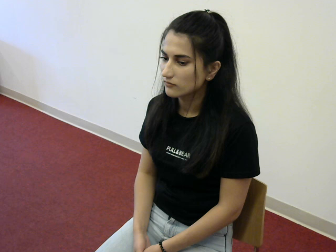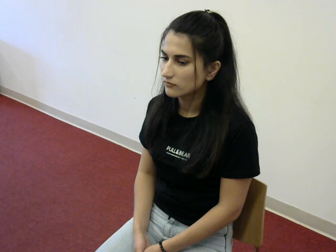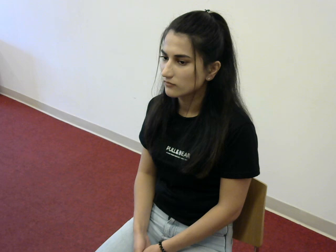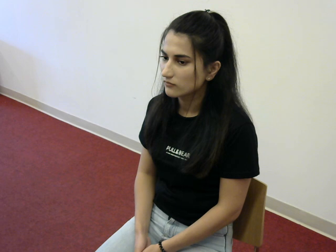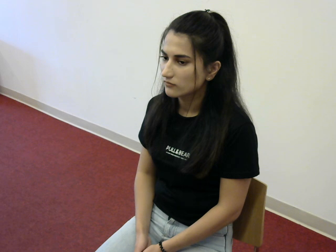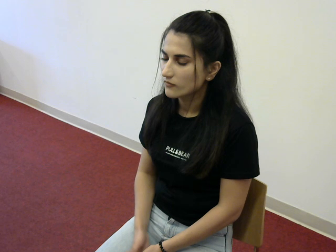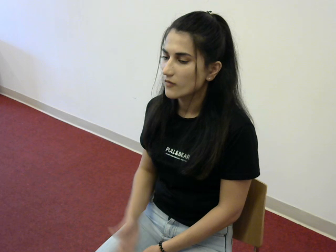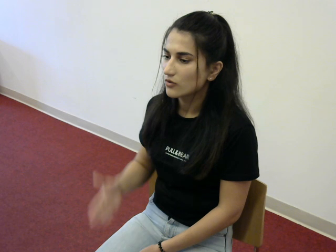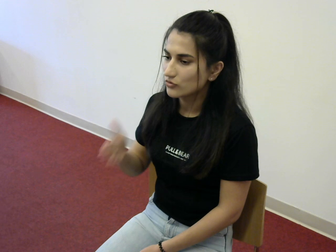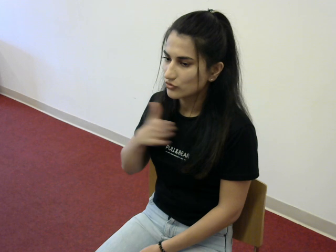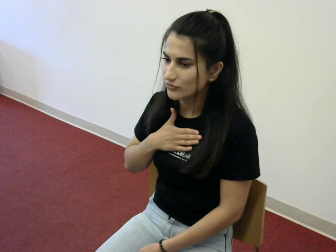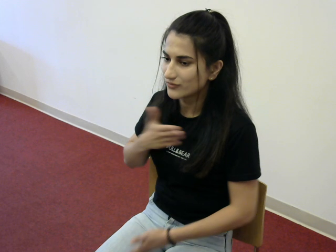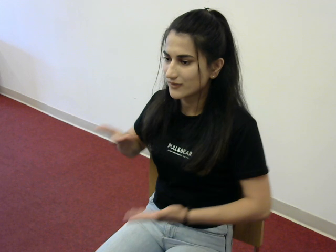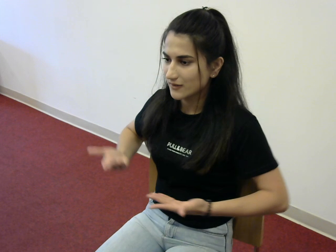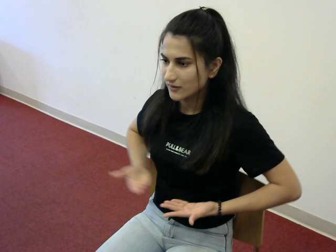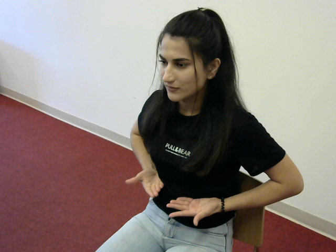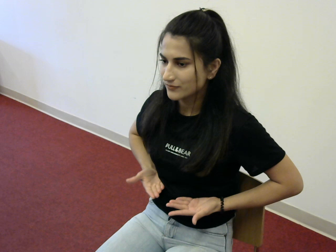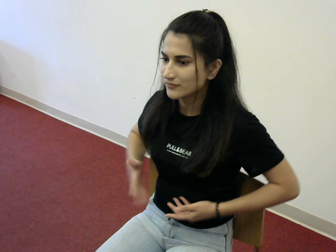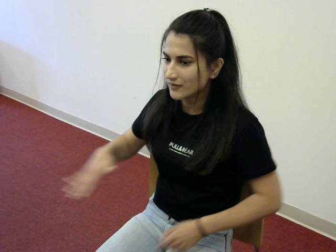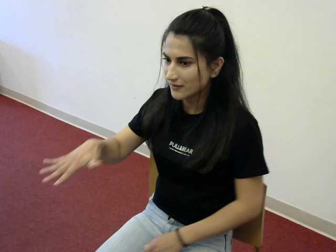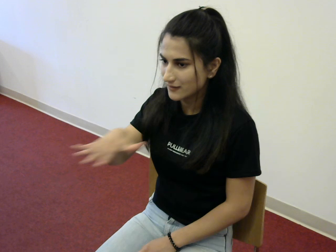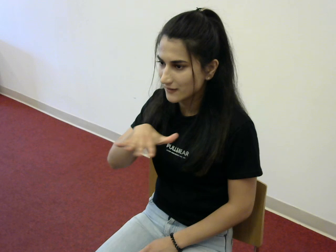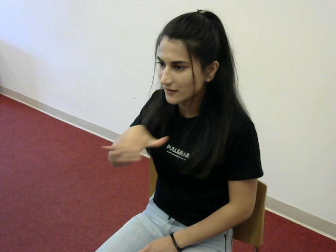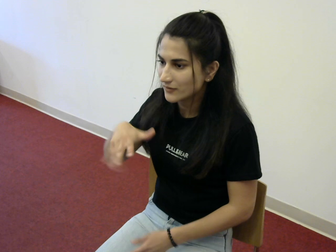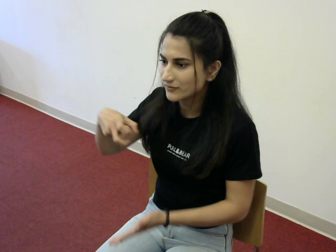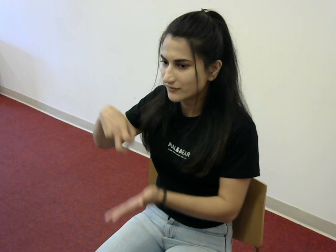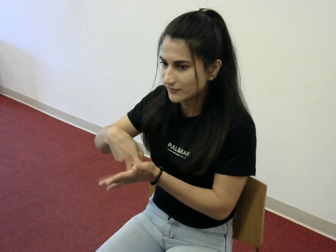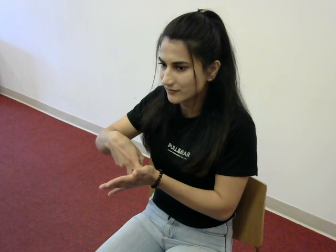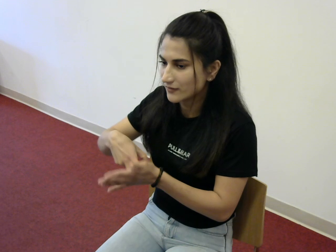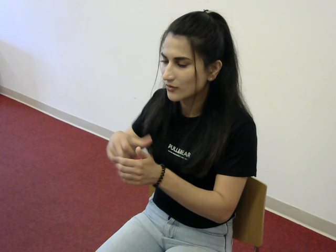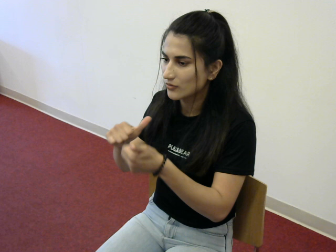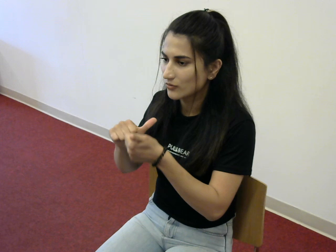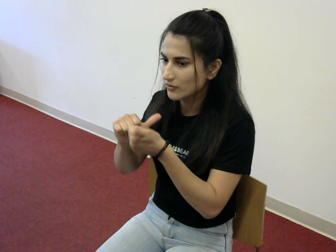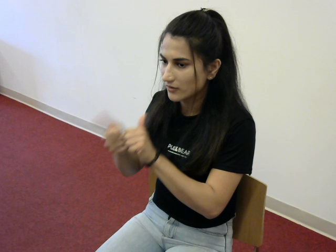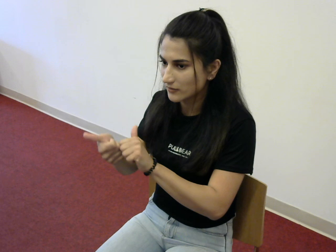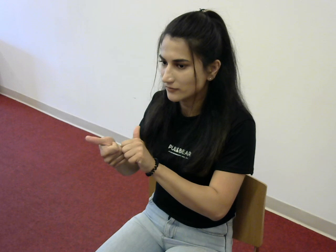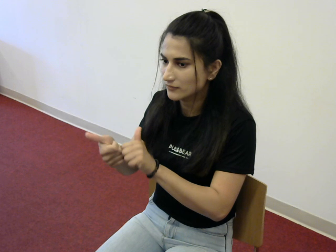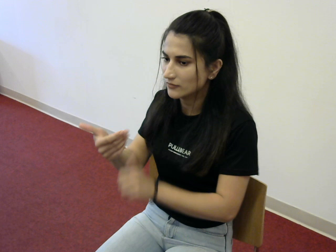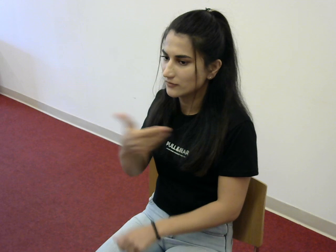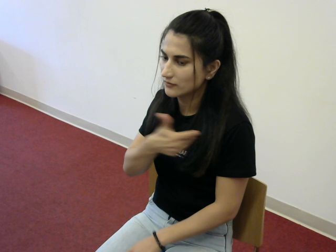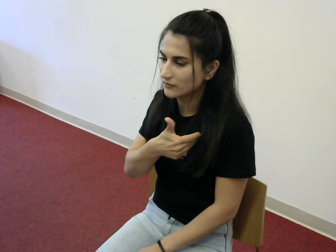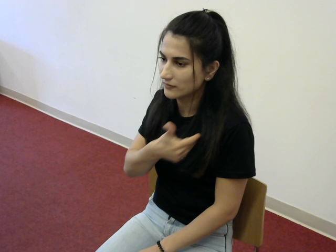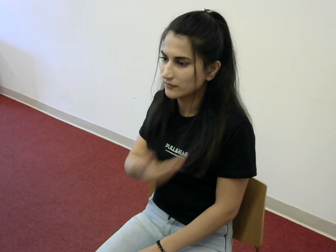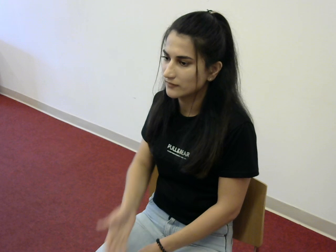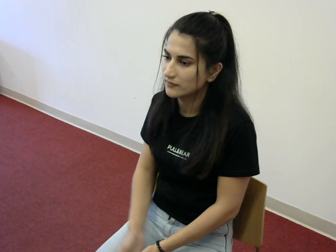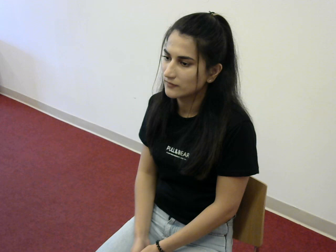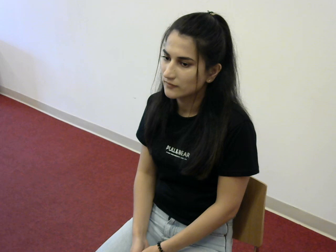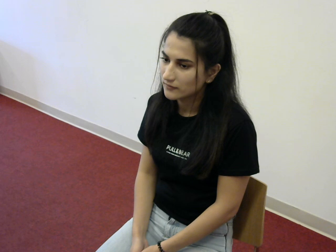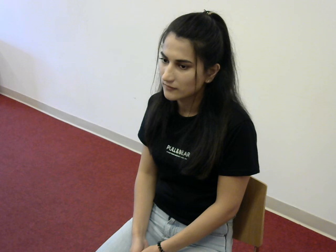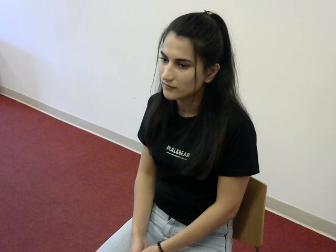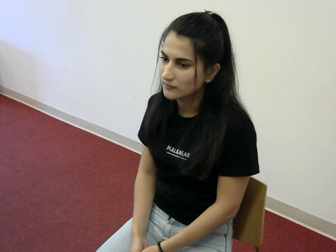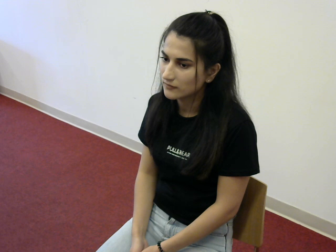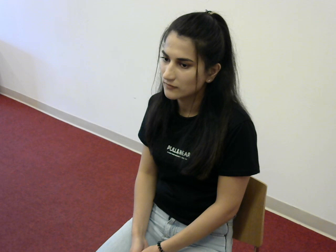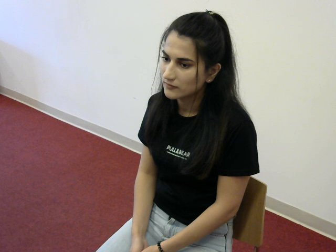Mən yaşayış yeri qeydiyyatımı dəyişmək istəyirəm